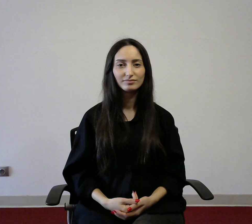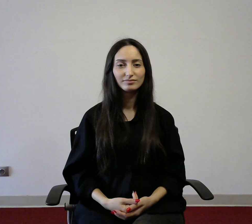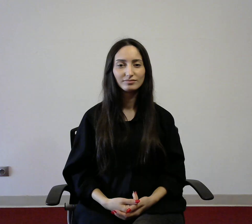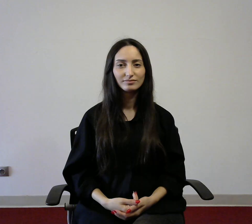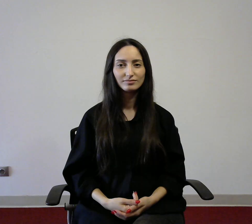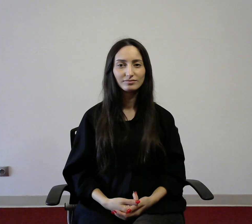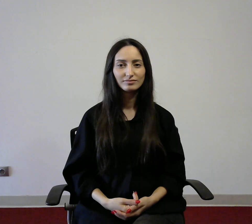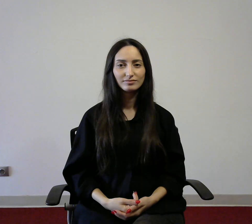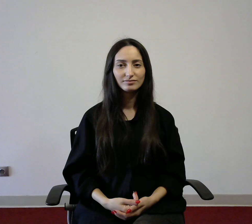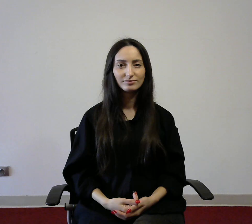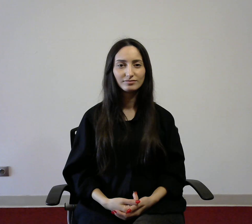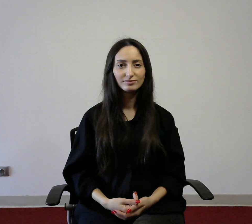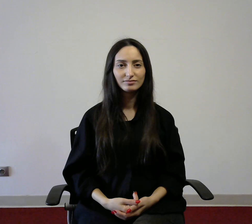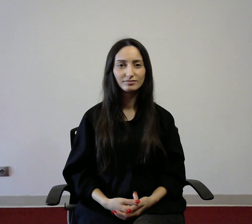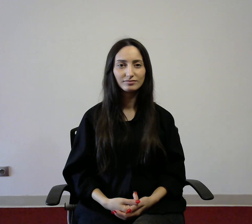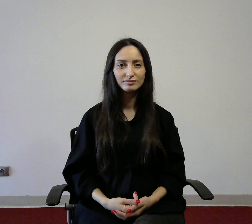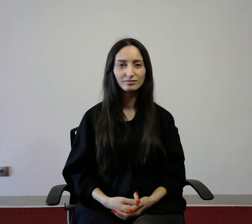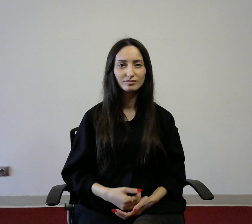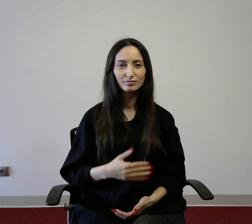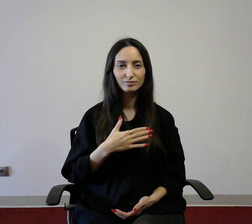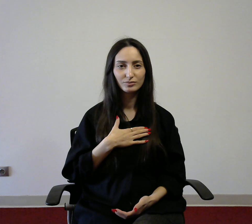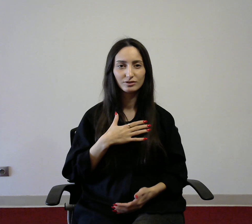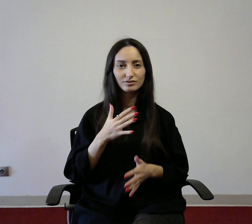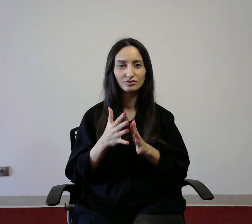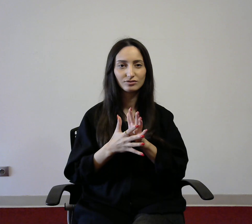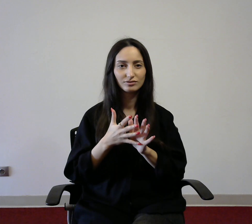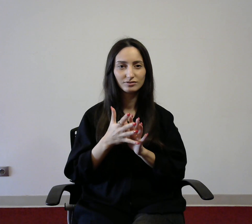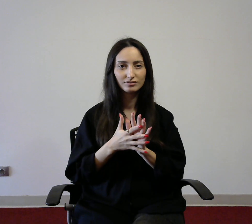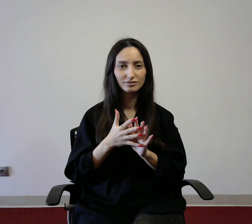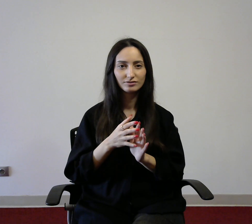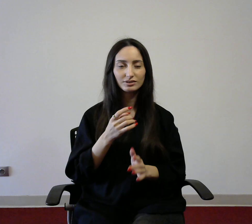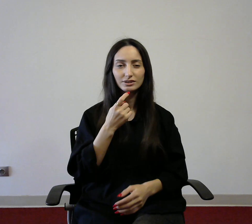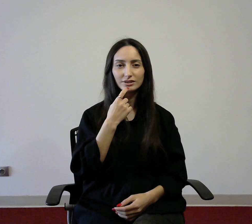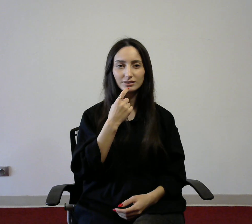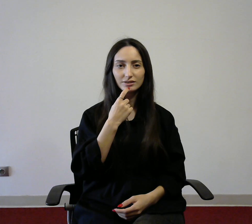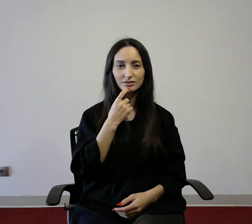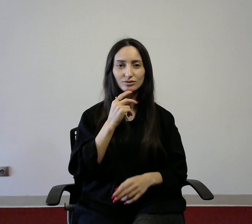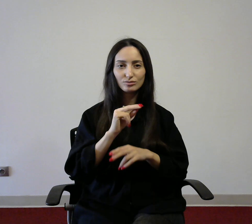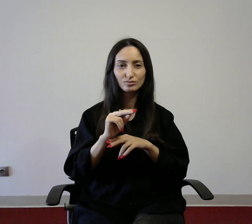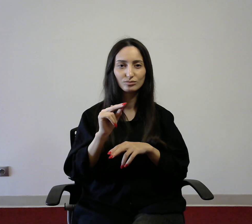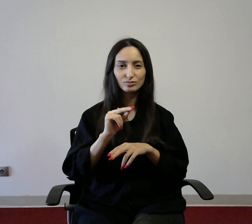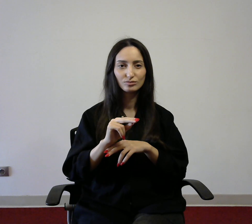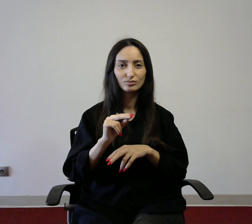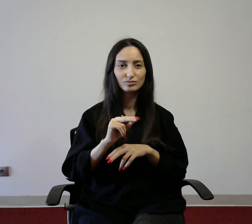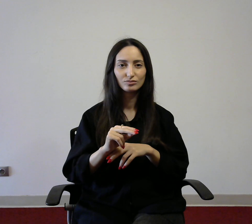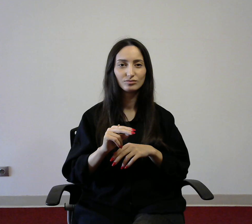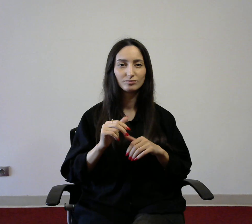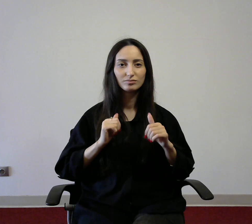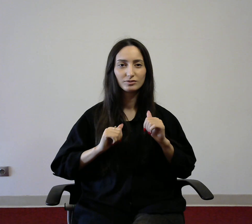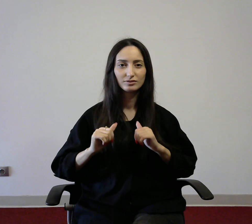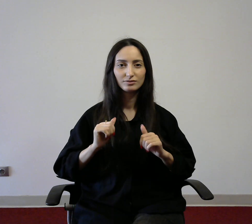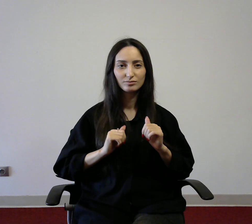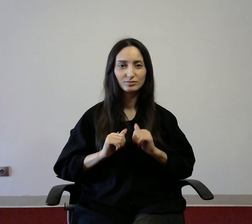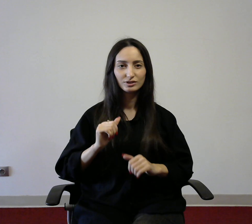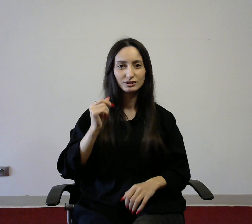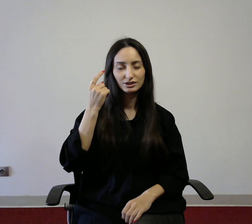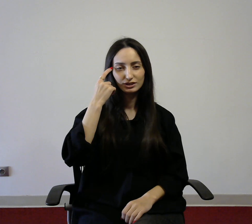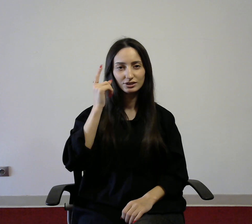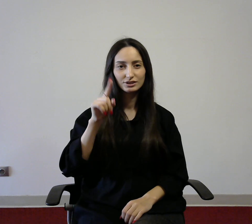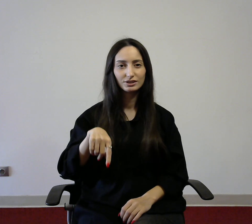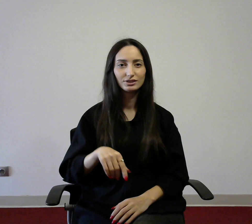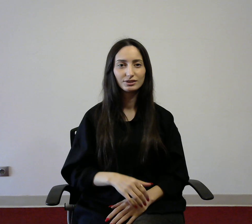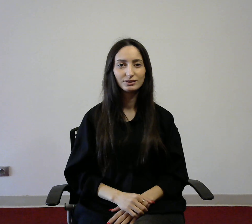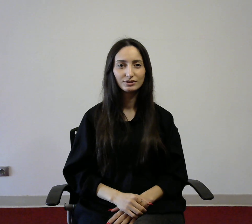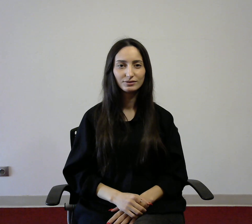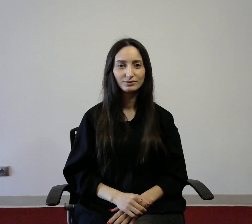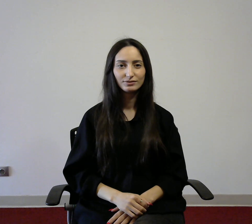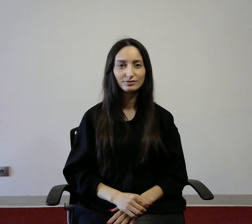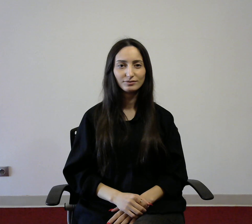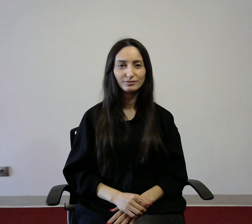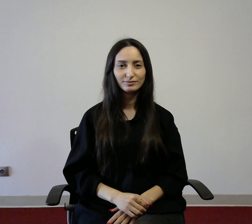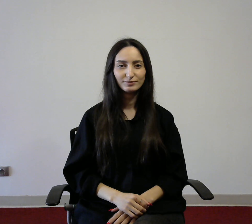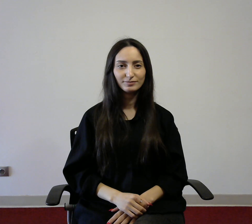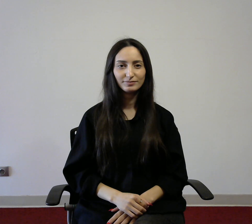Mən işarə dilini öyrədən müəllim tanıyıram